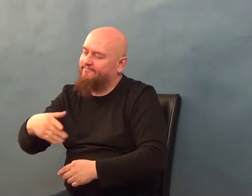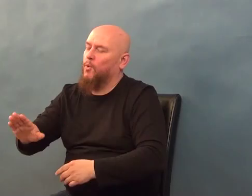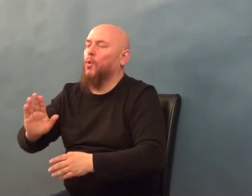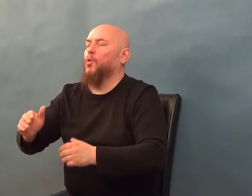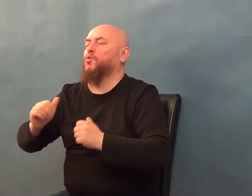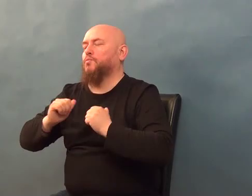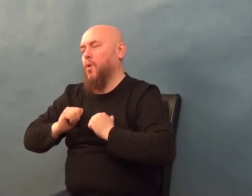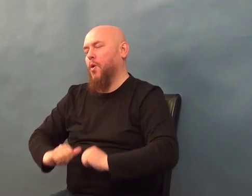Ptaszek jest już spokojny.